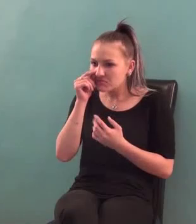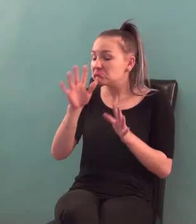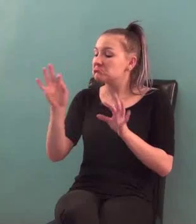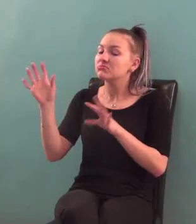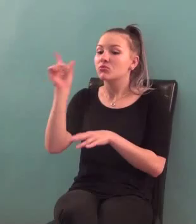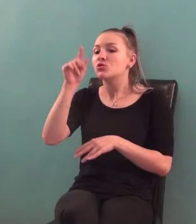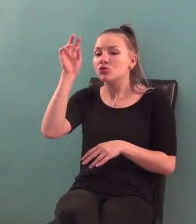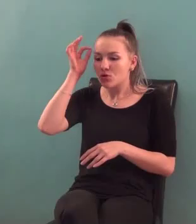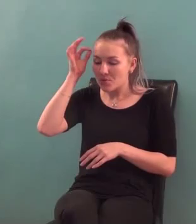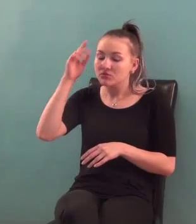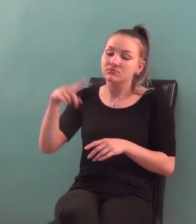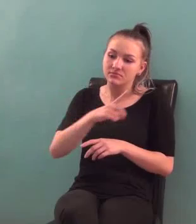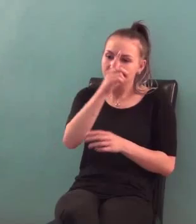Mówi wszystkim "dobranoc" i udaje się na górę do pokoju,